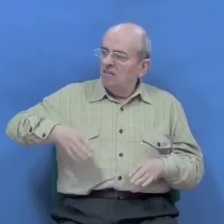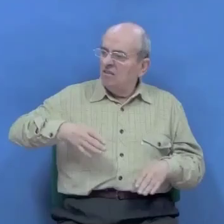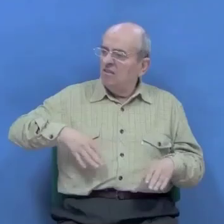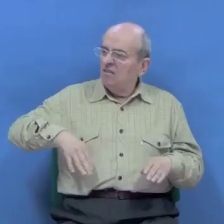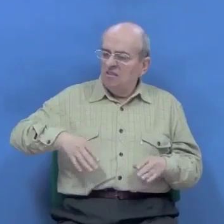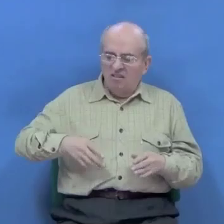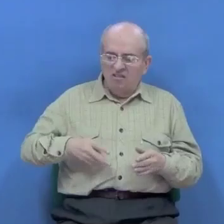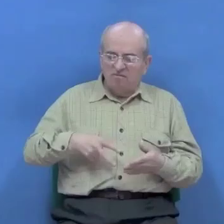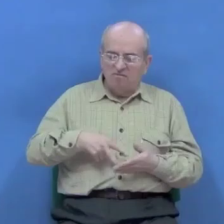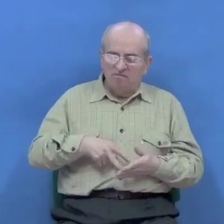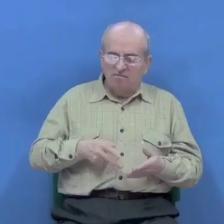Pływać.